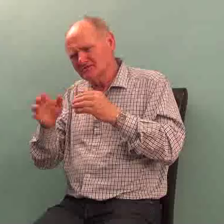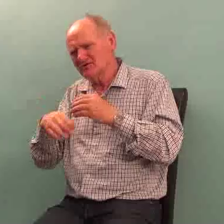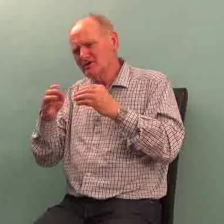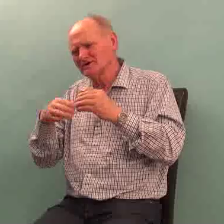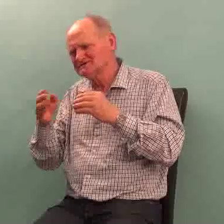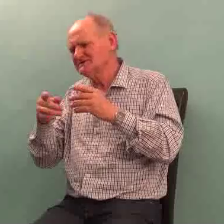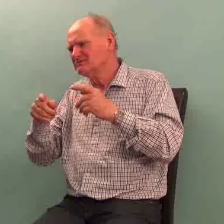Sprawdzają wszystko.